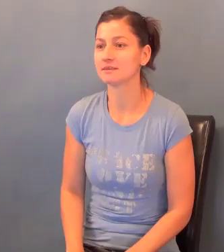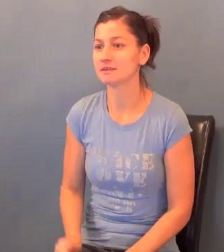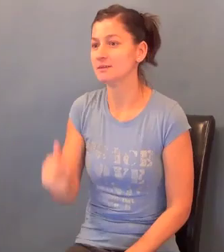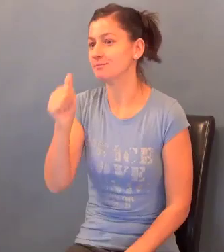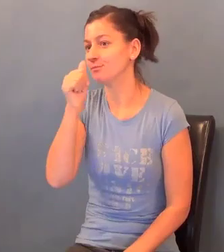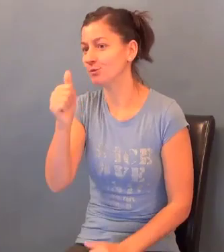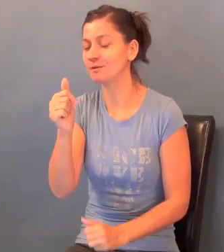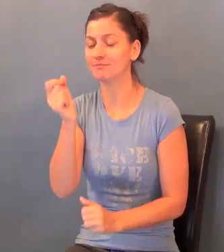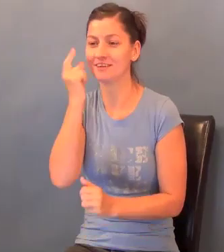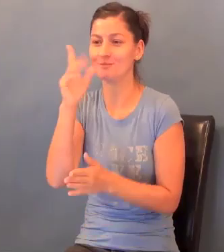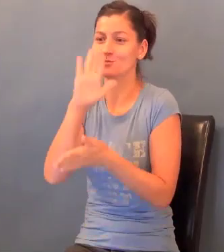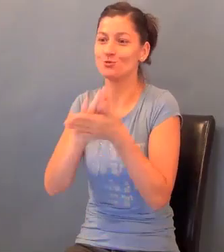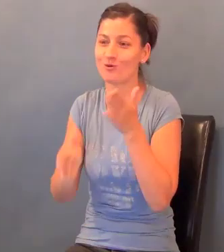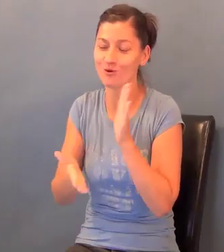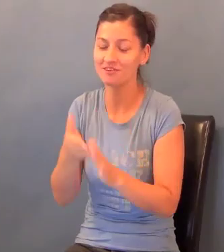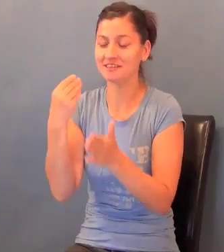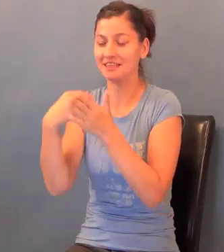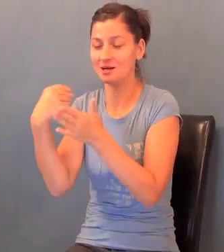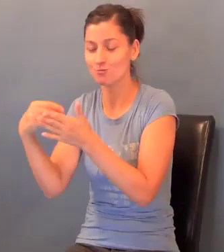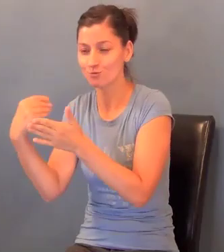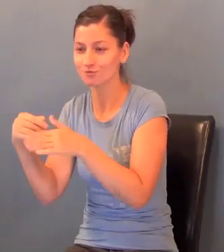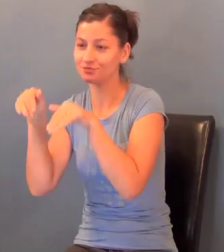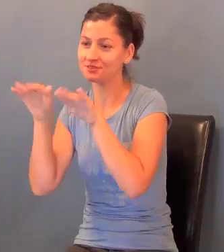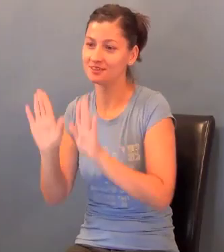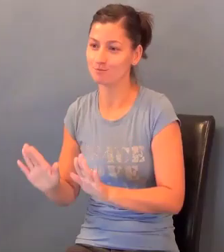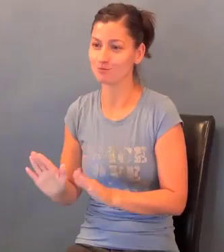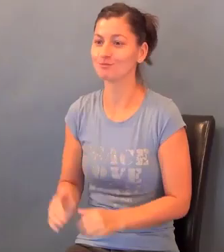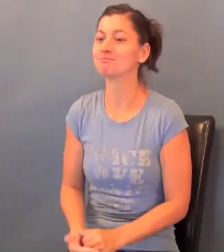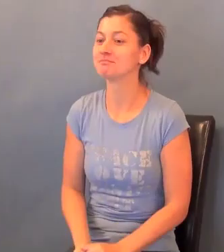Nie mogę rano, sprzątam, idę na zakupy do sklepu.